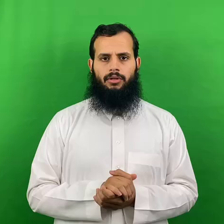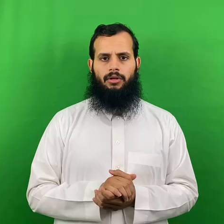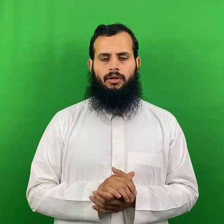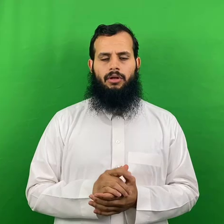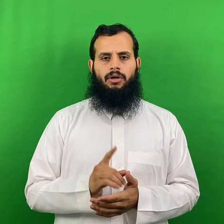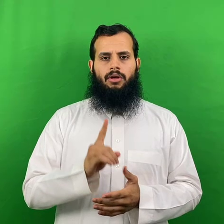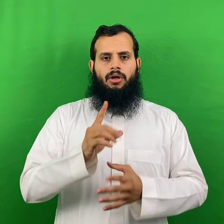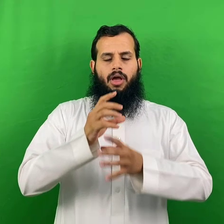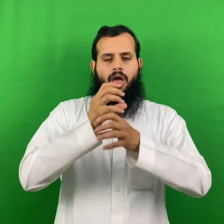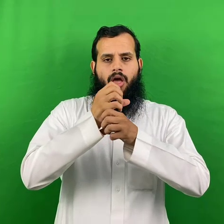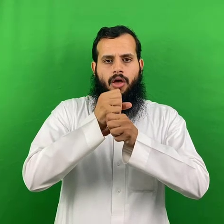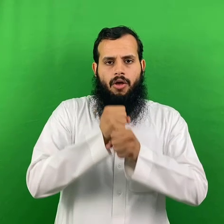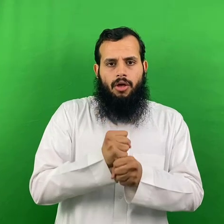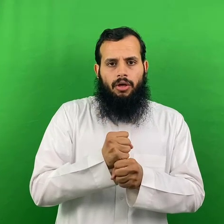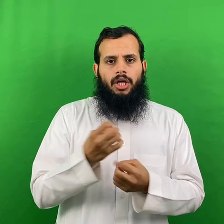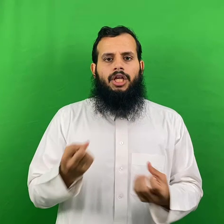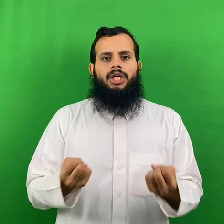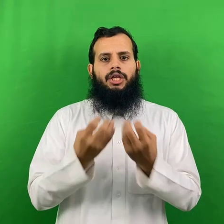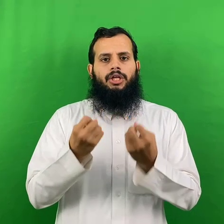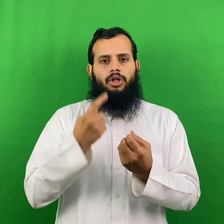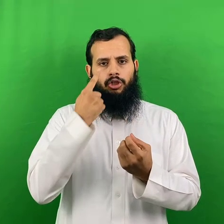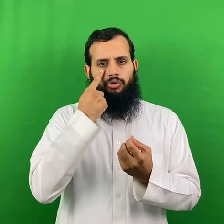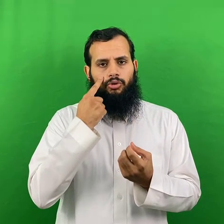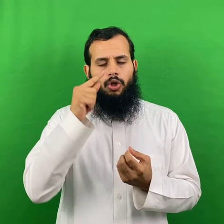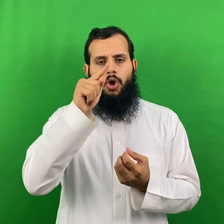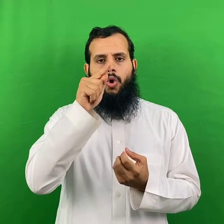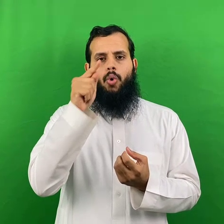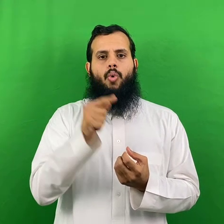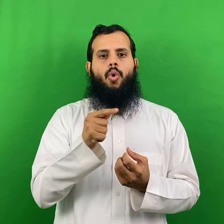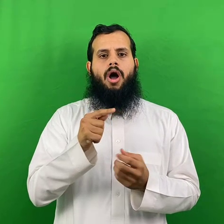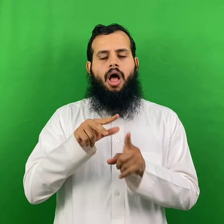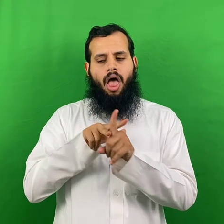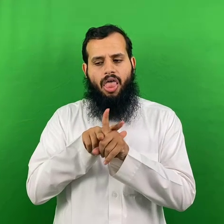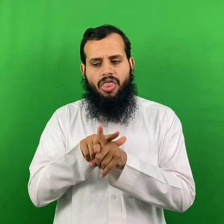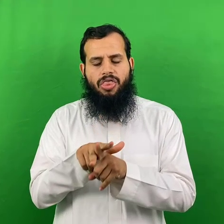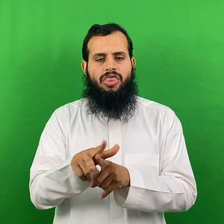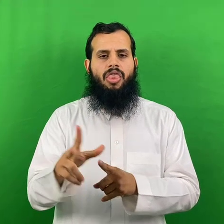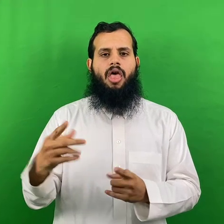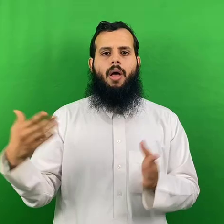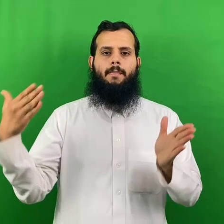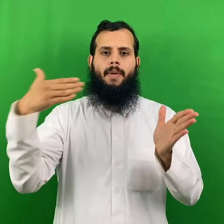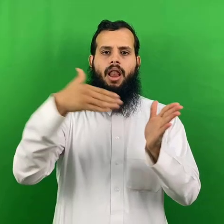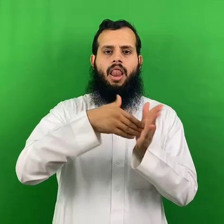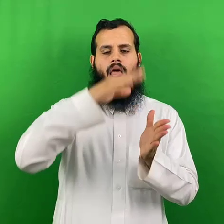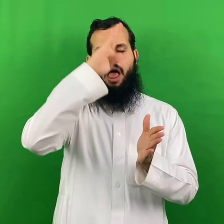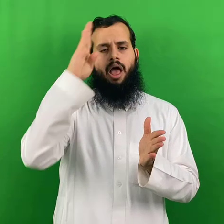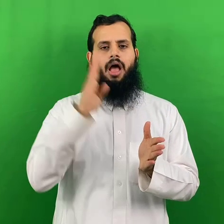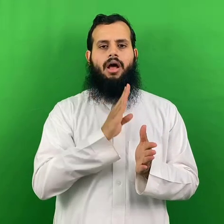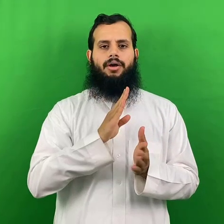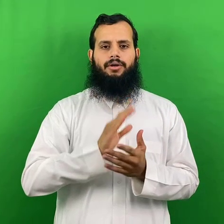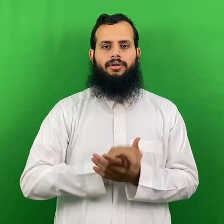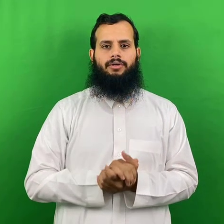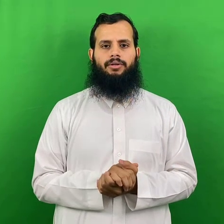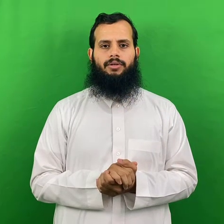أجرنا من خزي الدنيا وعذاب الآخرة